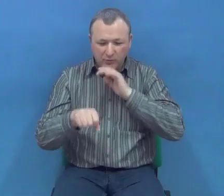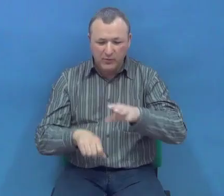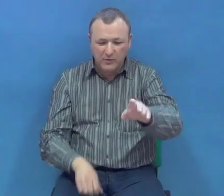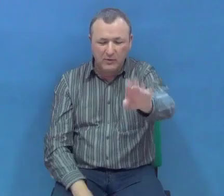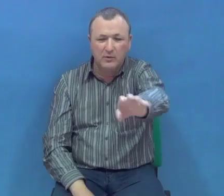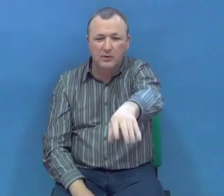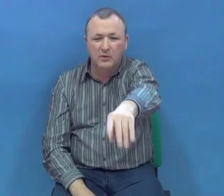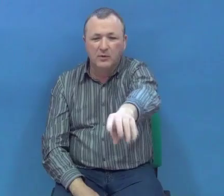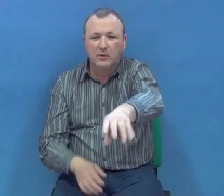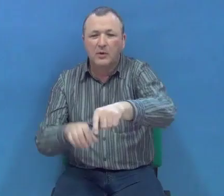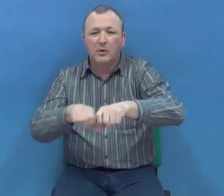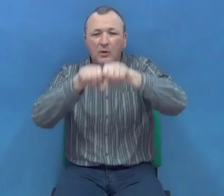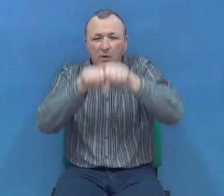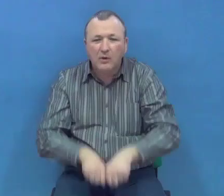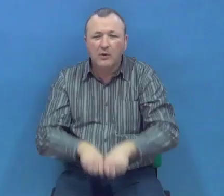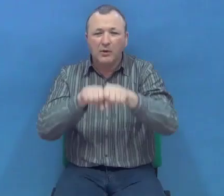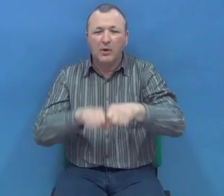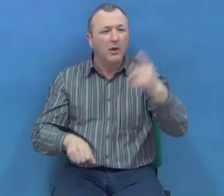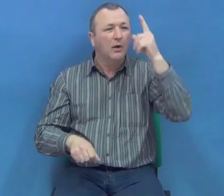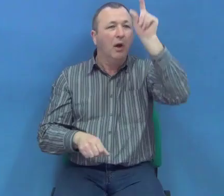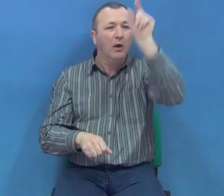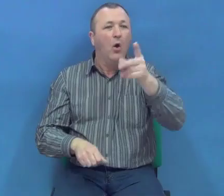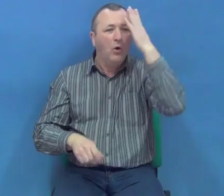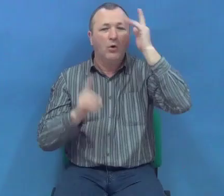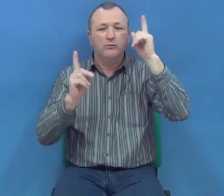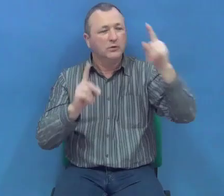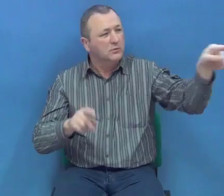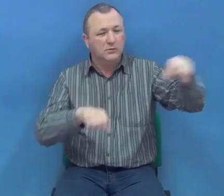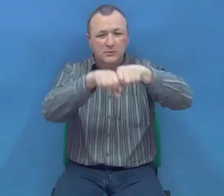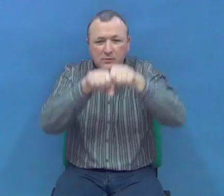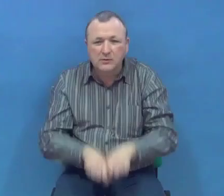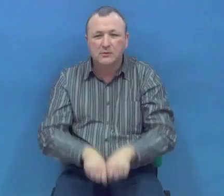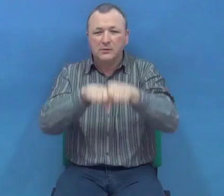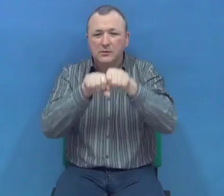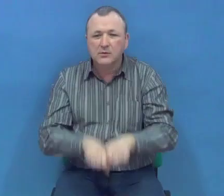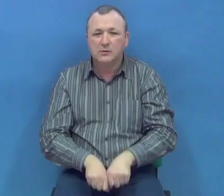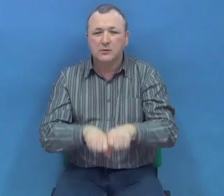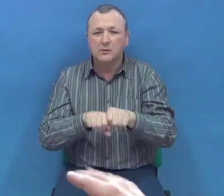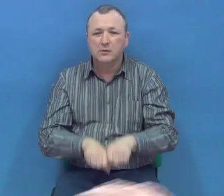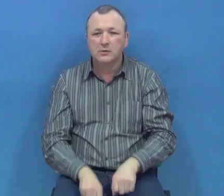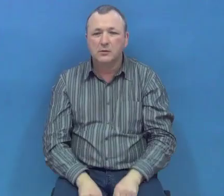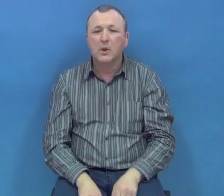Podobne do drezyny. Jak widać znak z wykrzyknikiem, to znaczy, że trzeba uważać na drezynę.